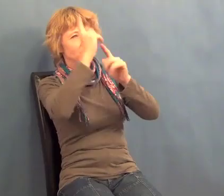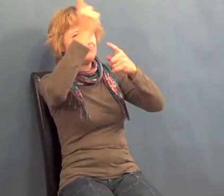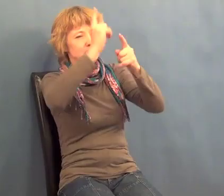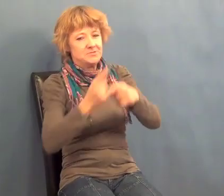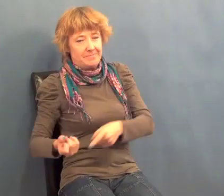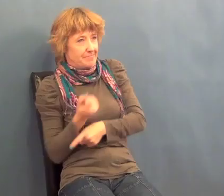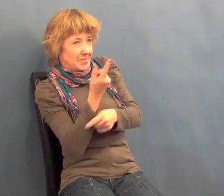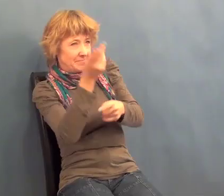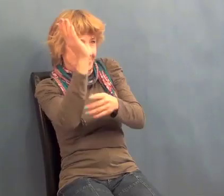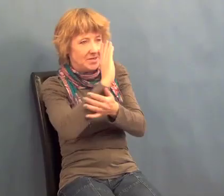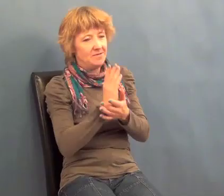Rzucał, a szyby pękły.